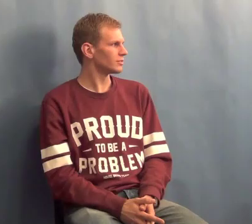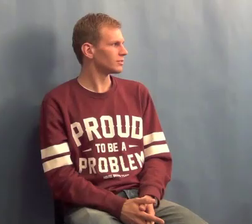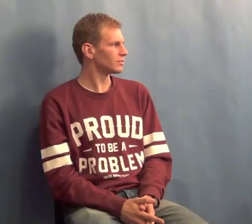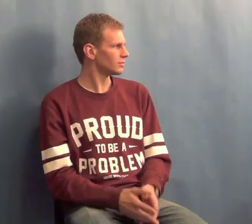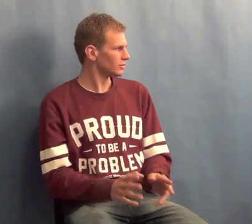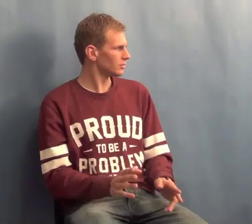Potem.